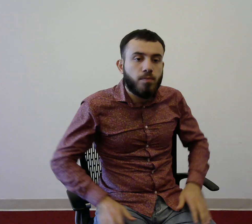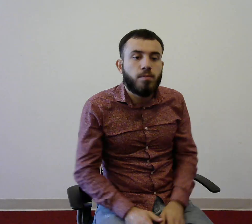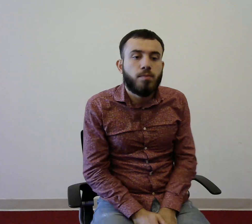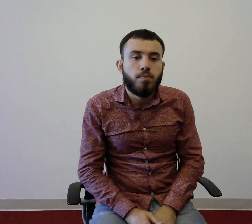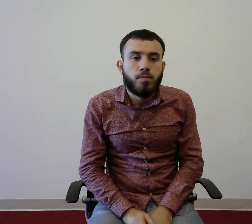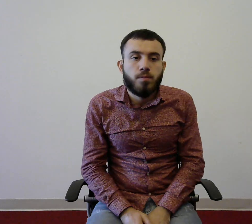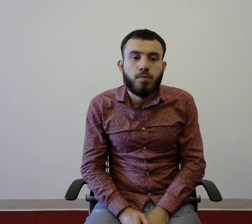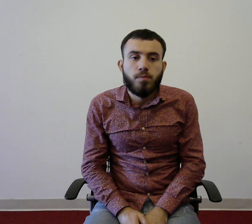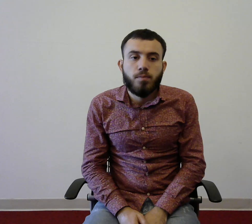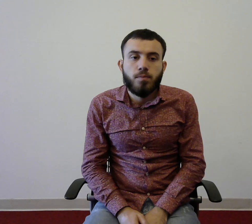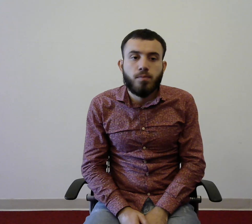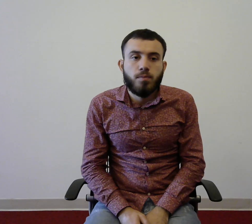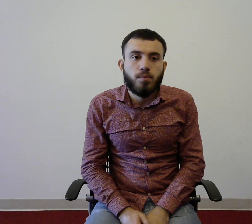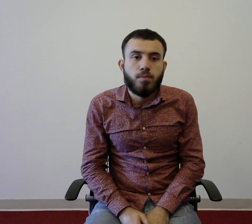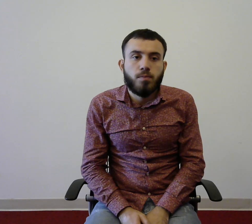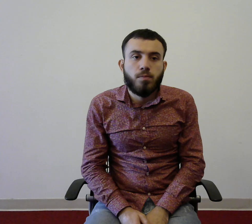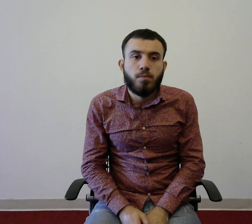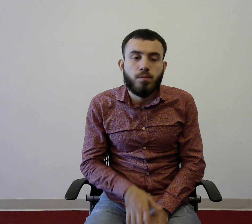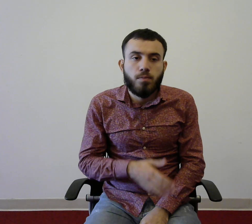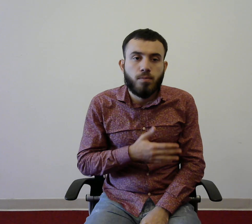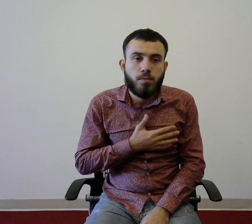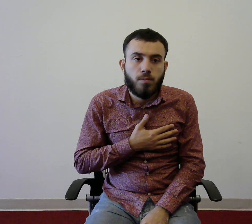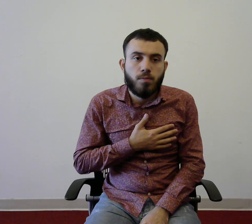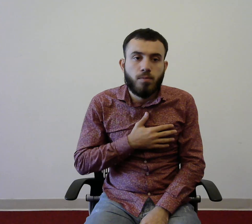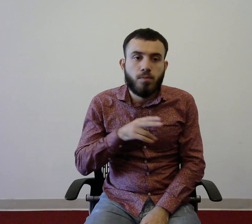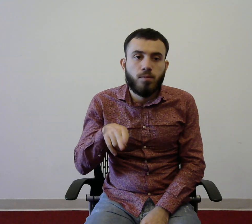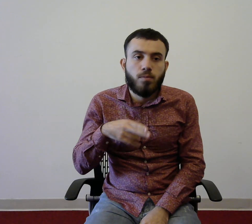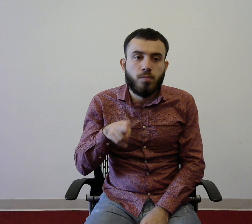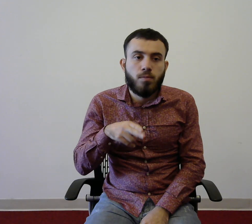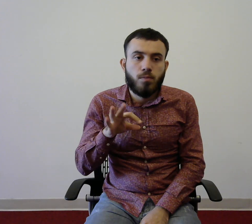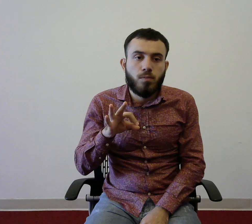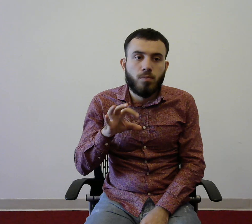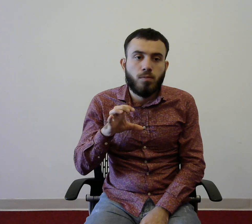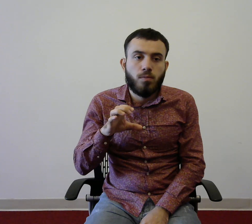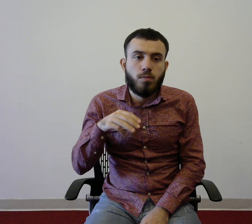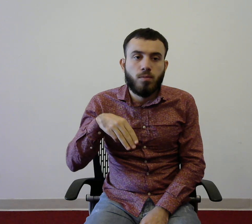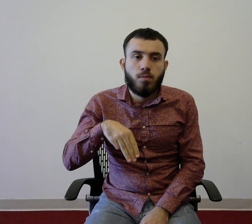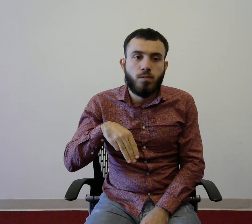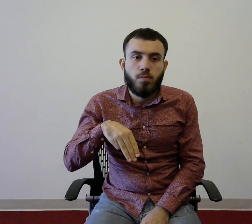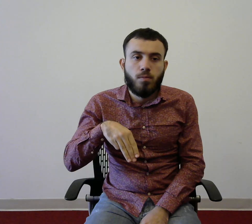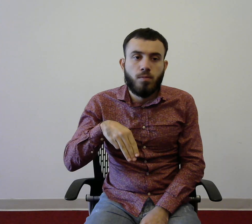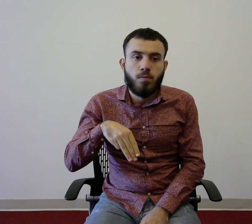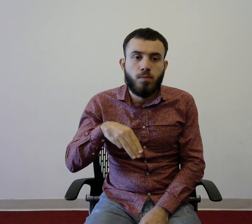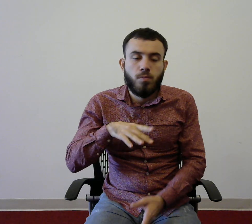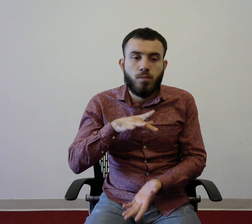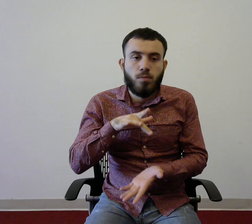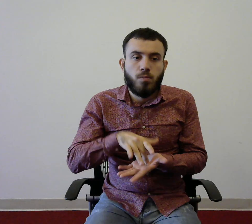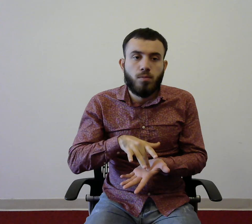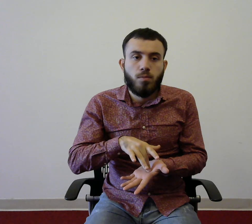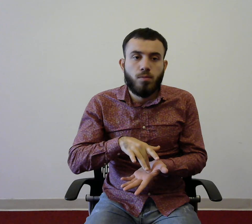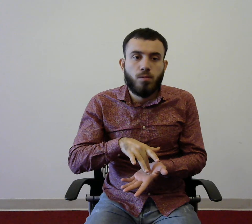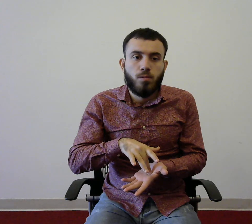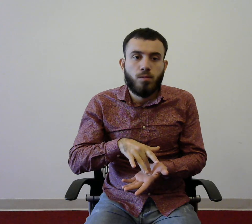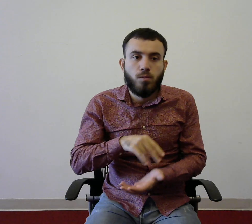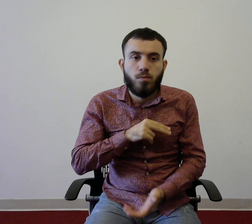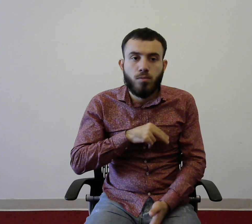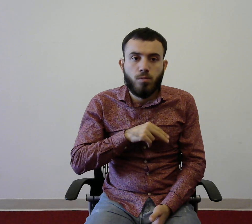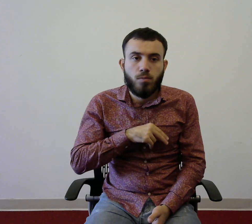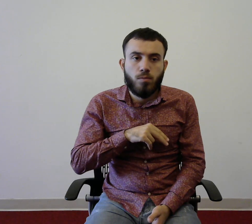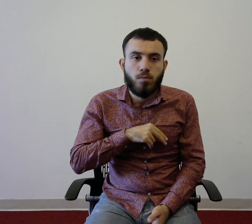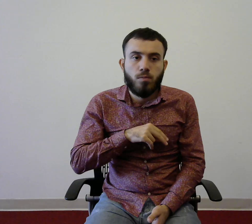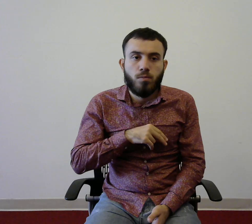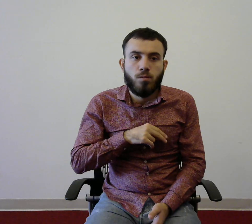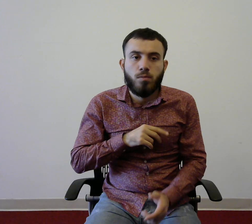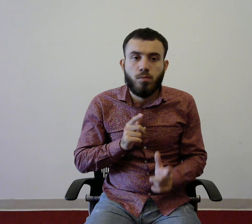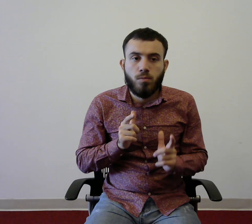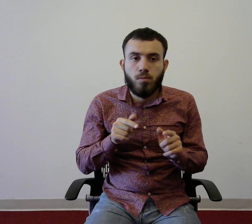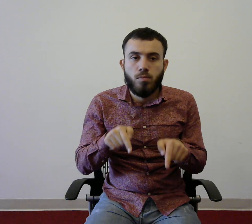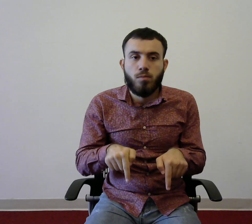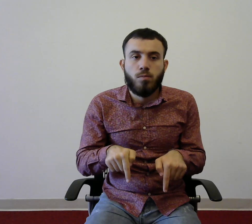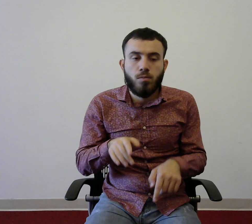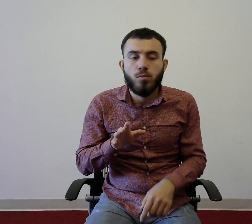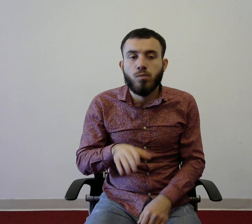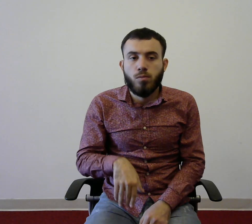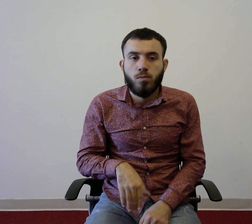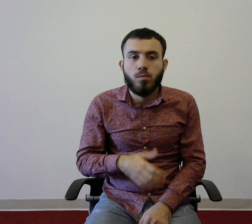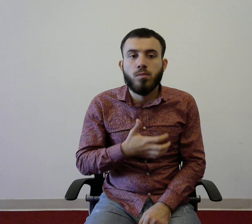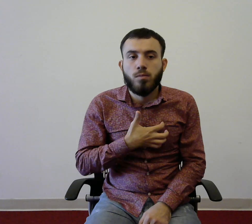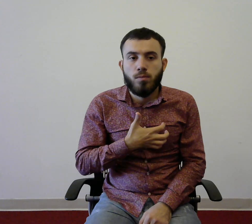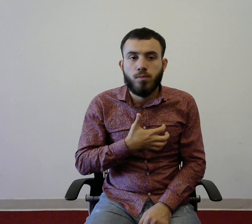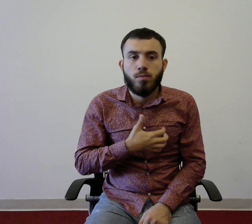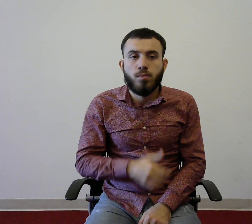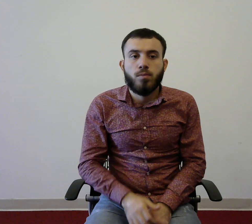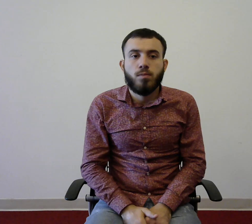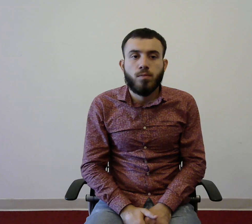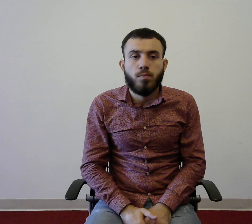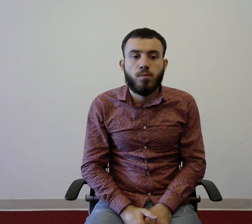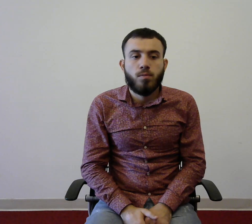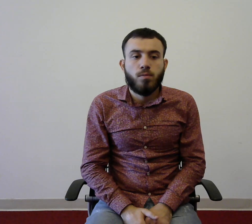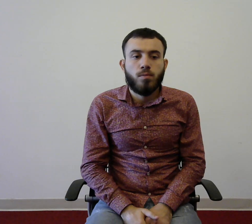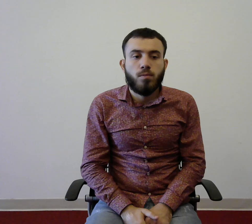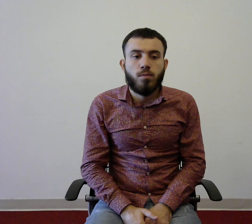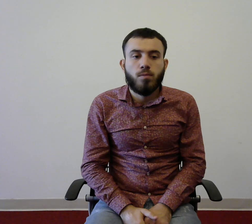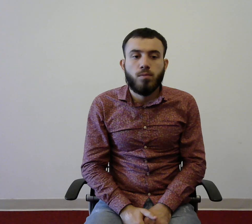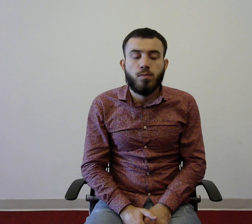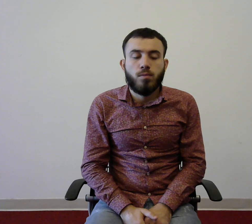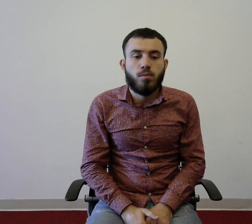Mən DOST Mərkəzində işə qəbul olmaq istəyirəm